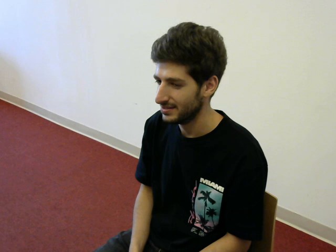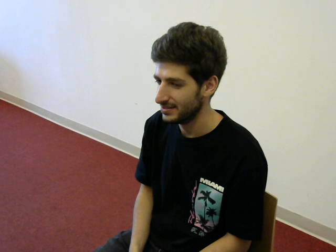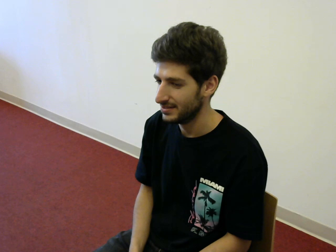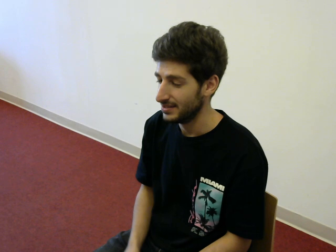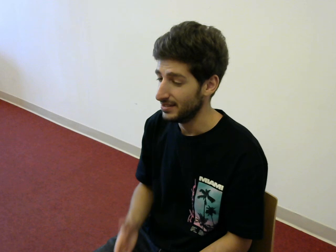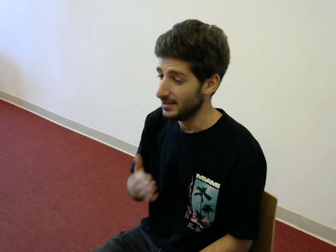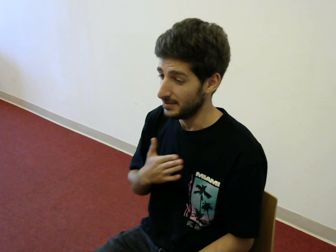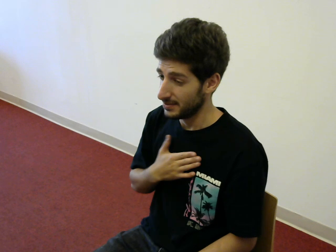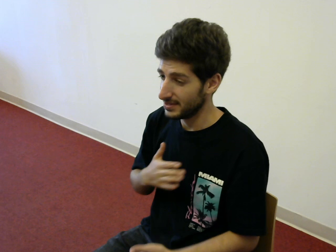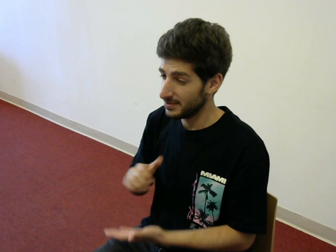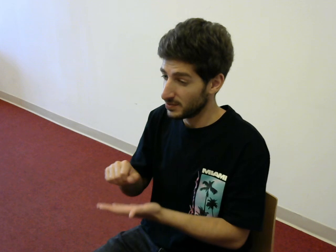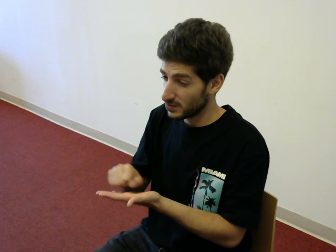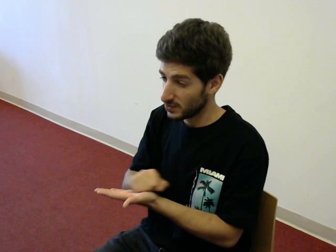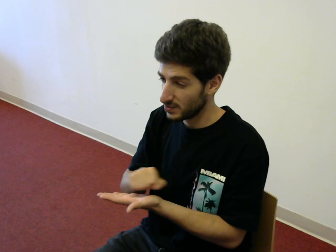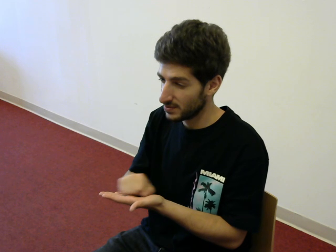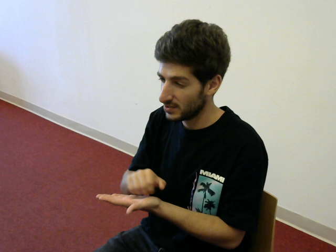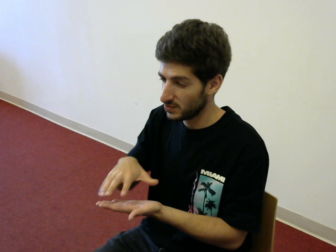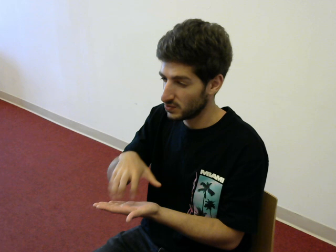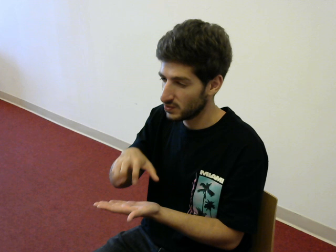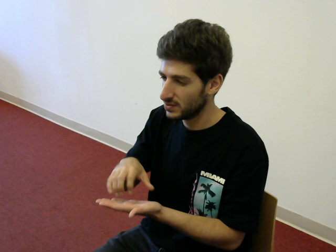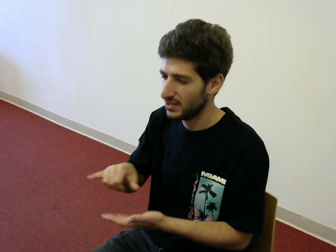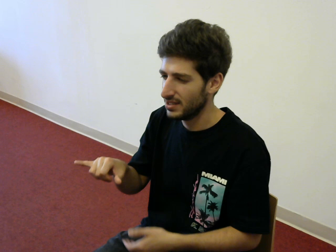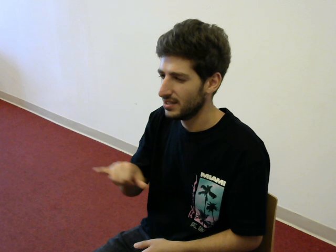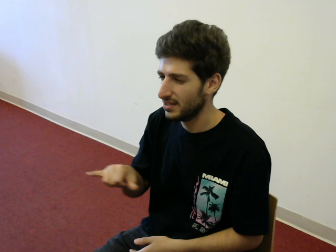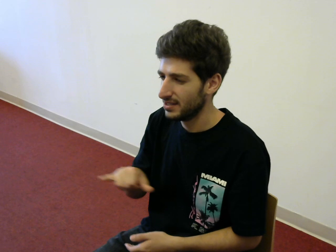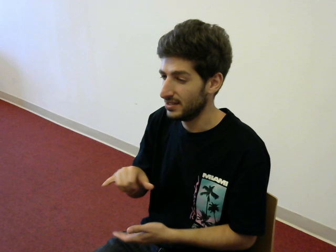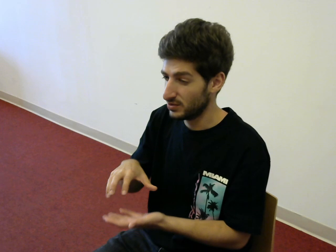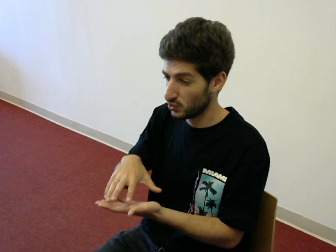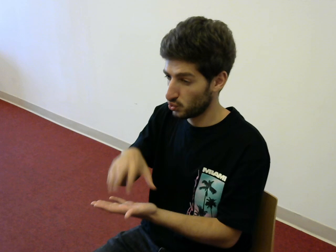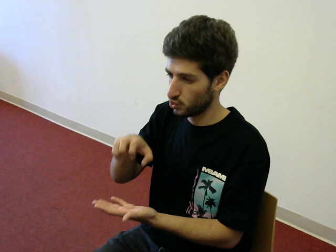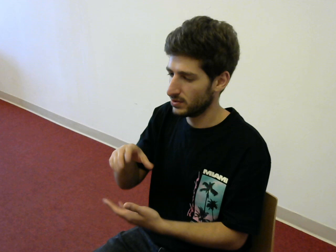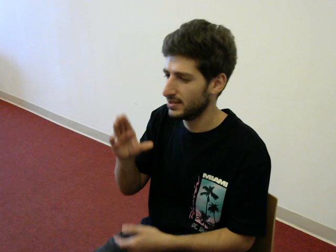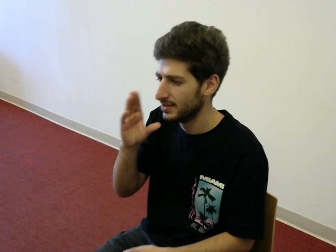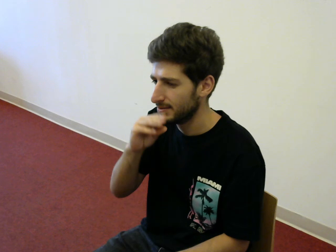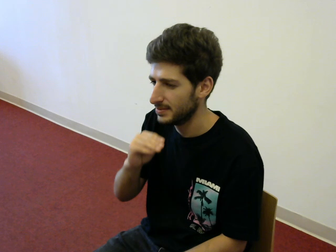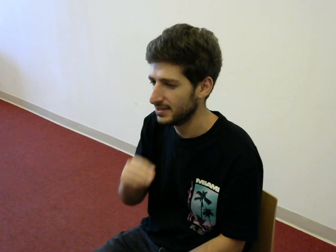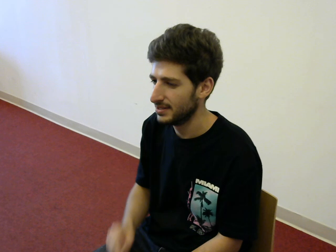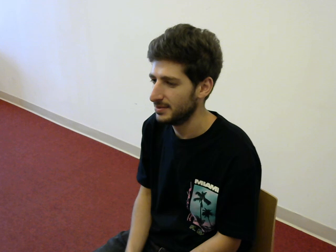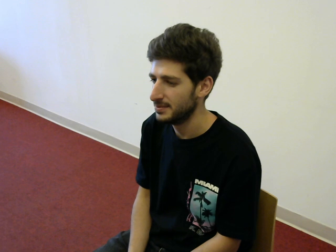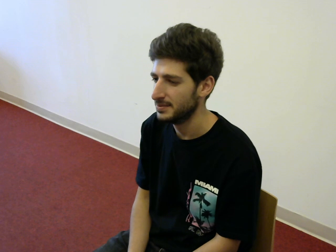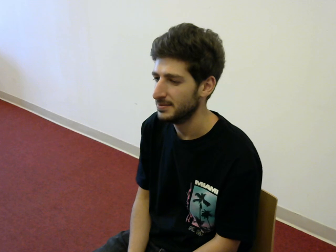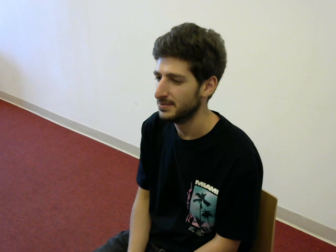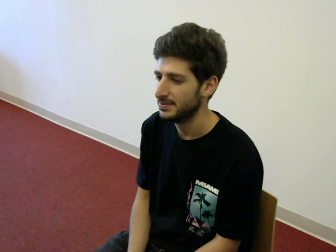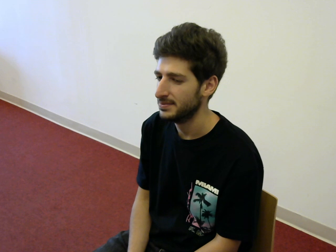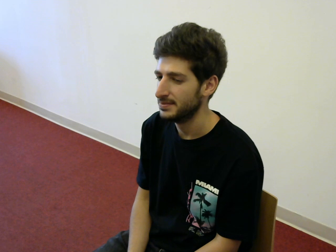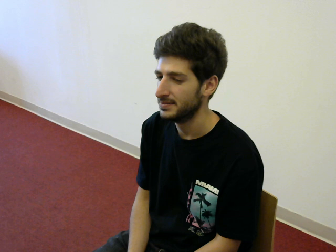Mən sənədlərin surətini harada çıxara bilərəm?